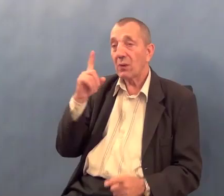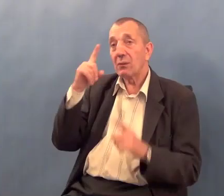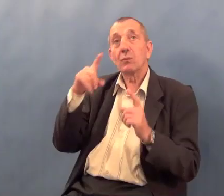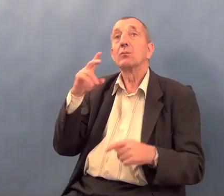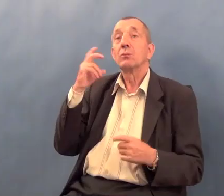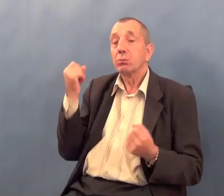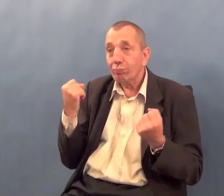Uwaga na tramwaj.